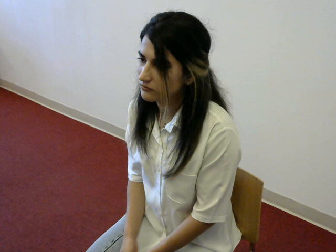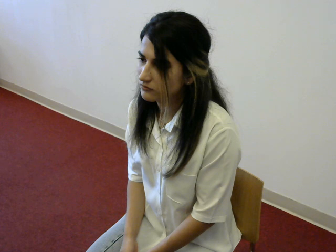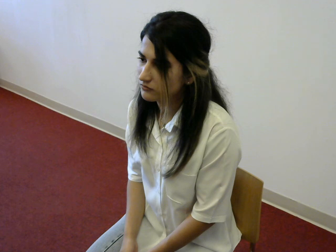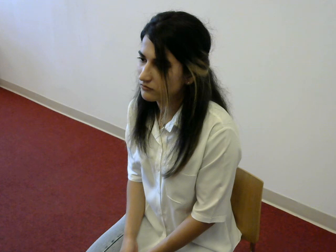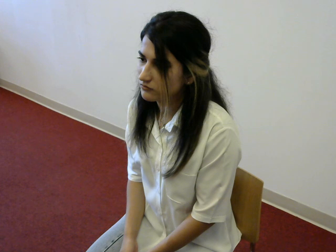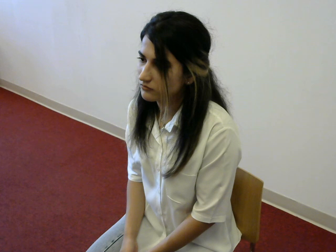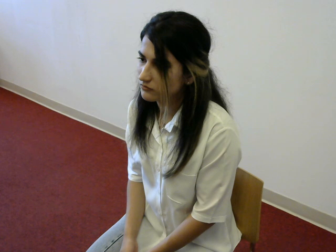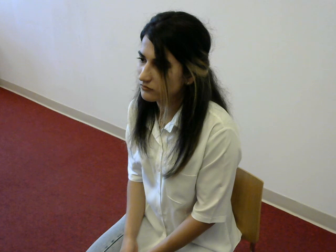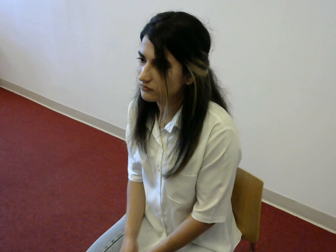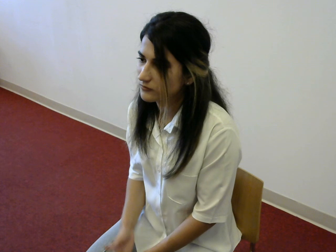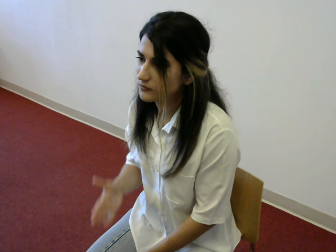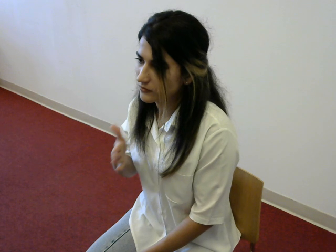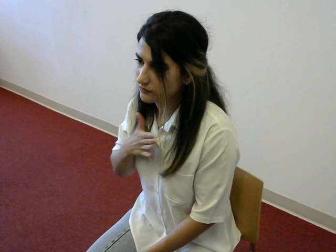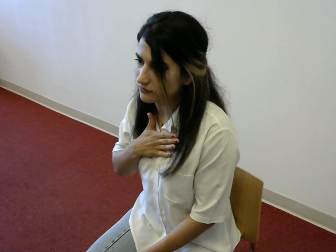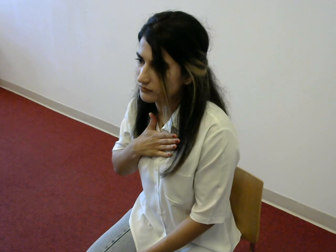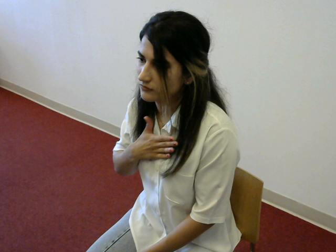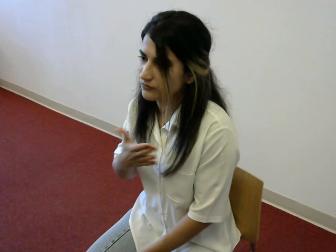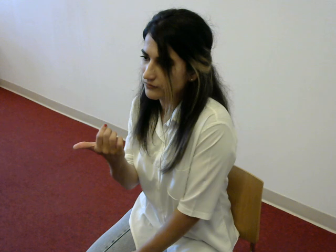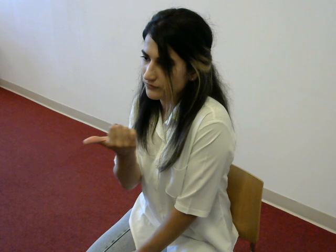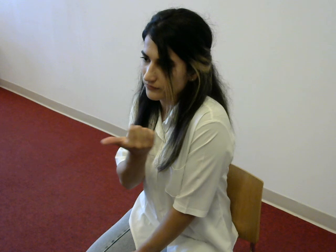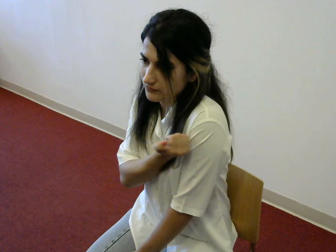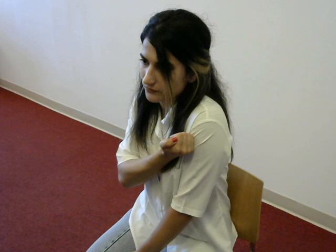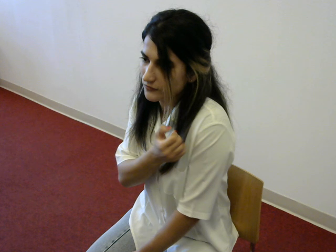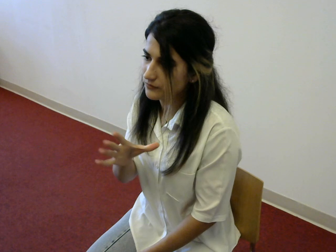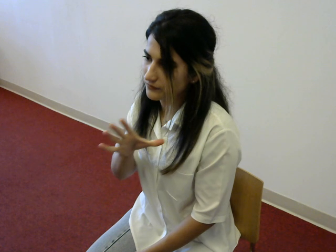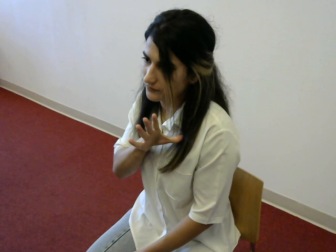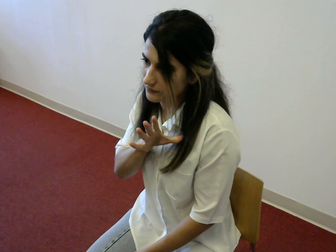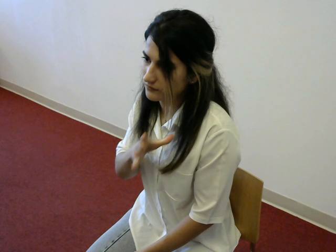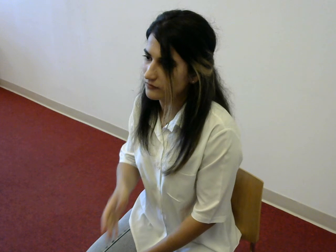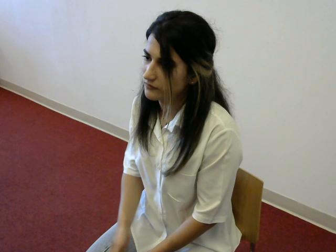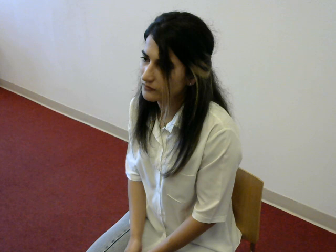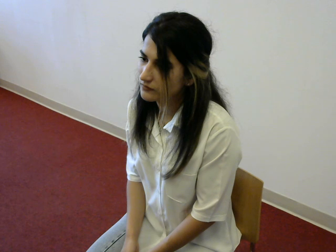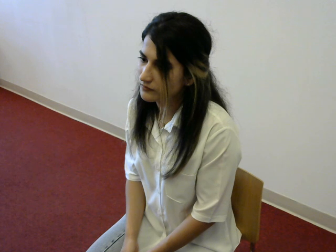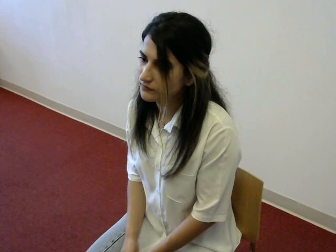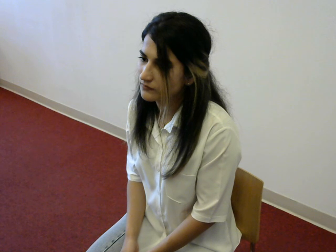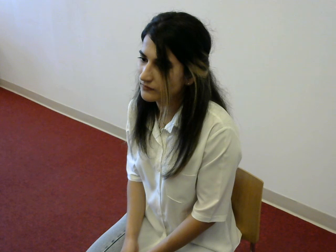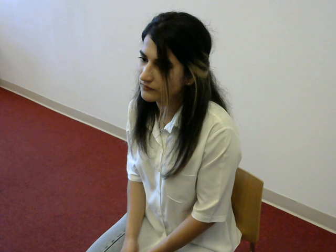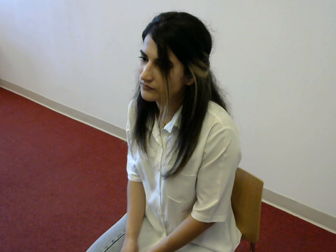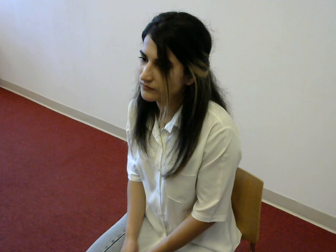Mən vaksin vurdurmuşam